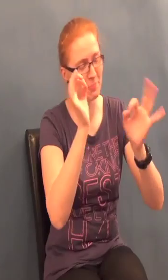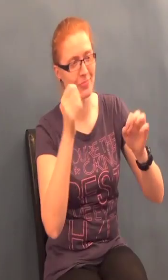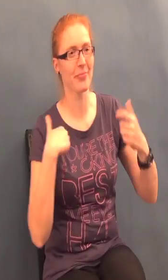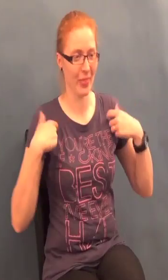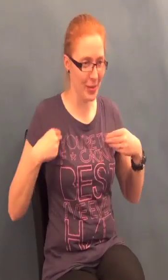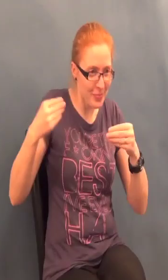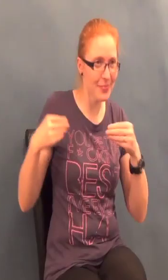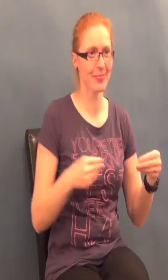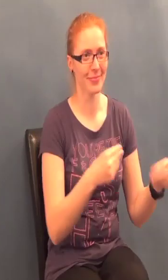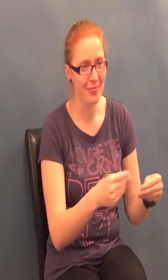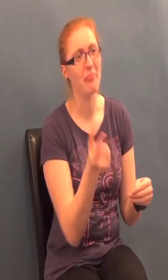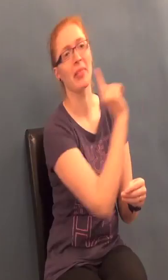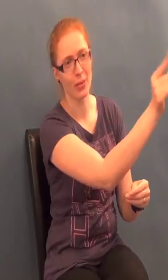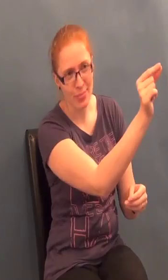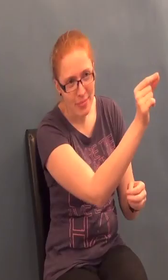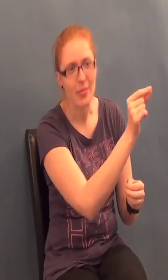Zdejmuje plecak. Kobieta odchodzi.